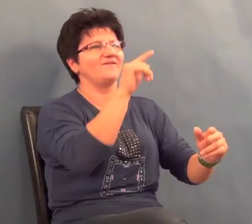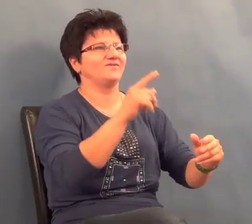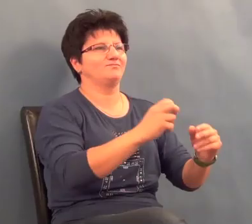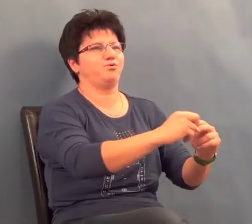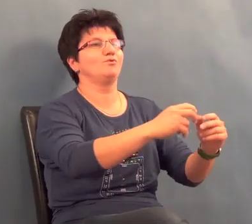Zostaje wykopany.